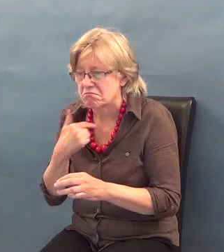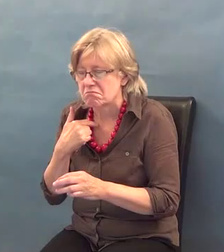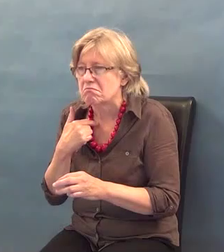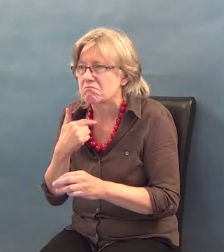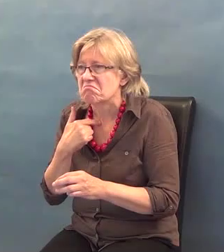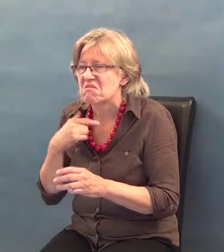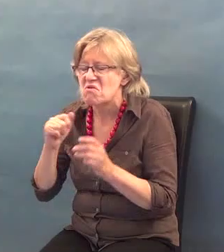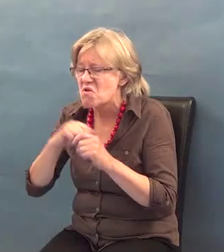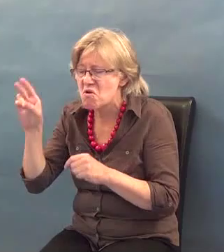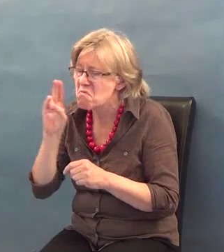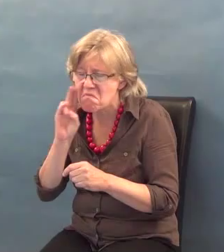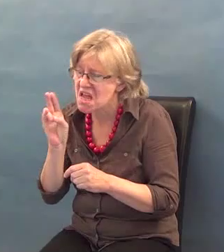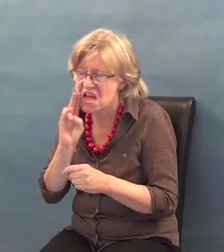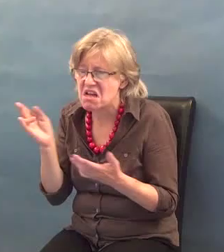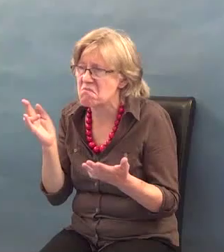Jadę do mamy.